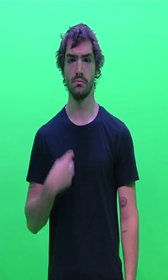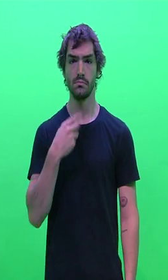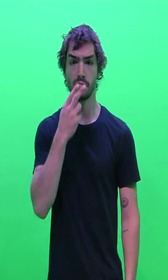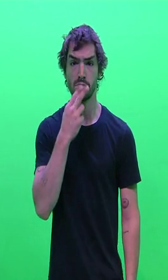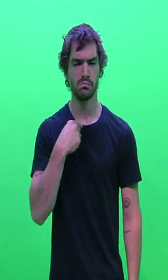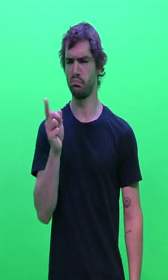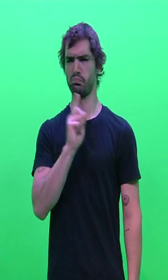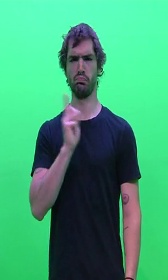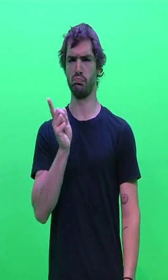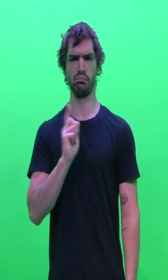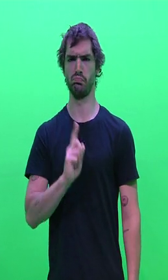No fumo, no.